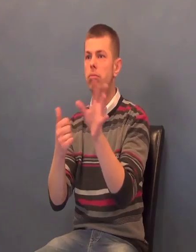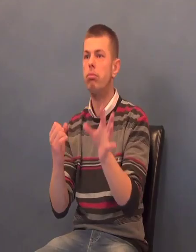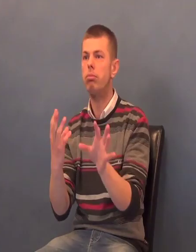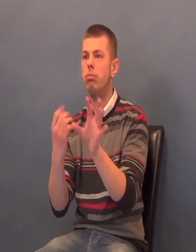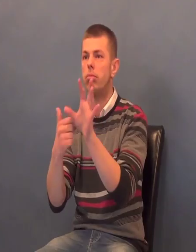Tak, dwudziesty szósty.